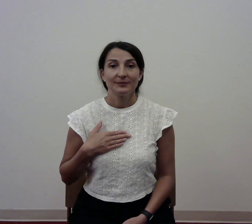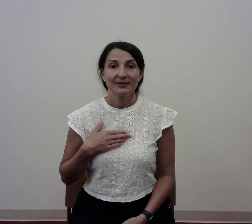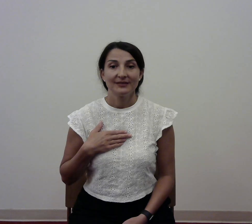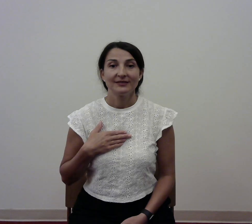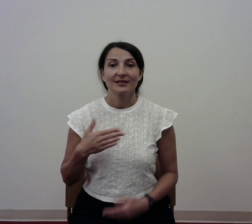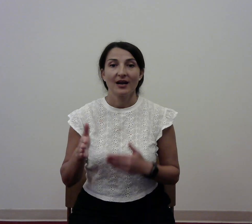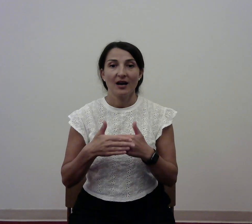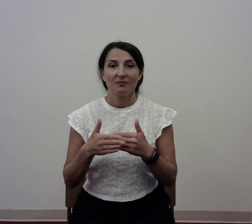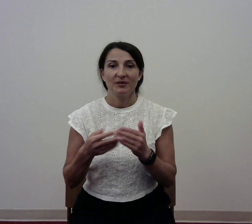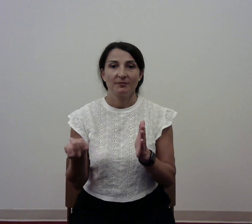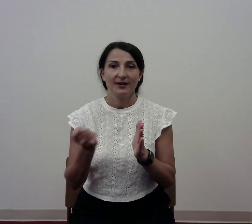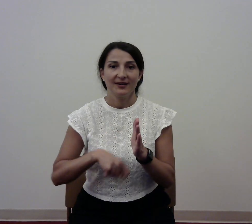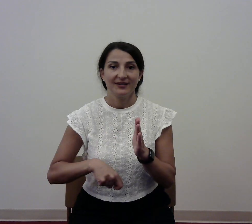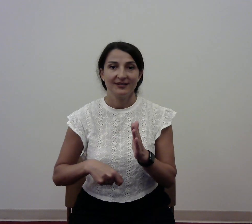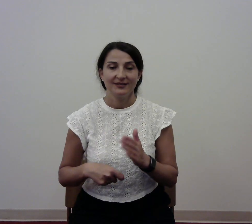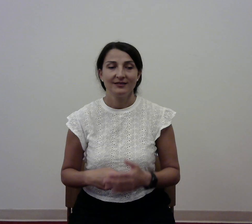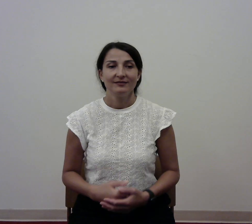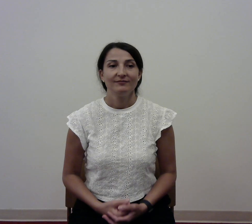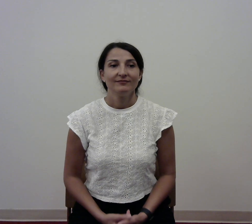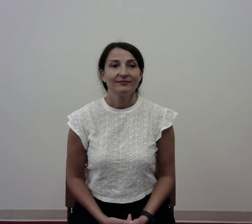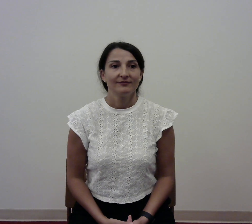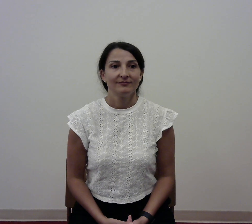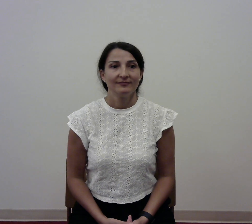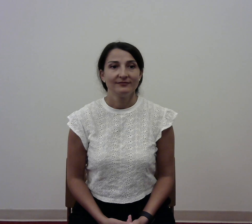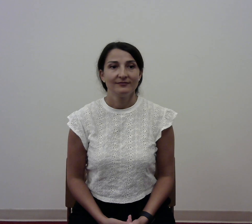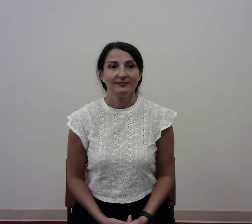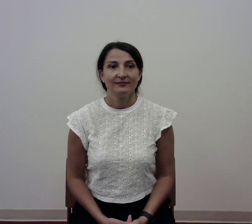Bizim qapımız bağlıdır